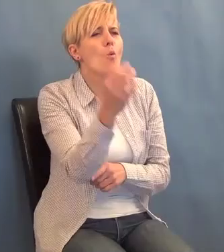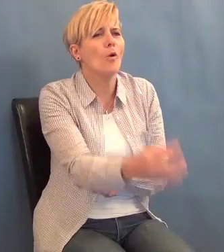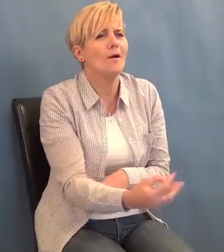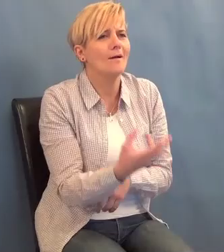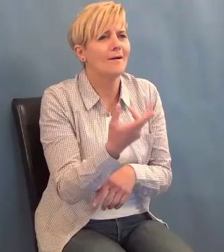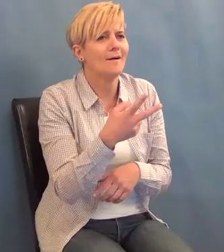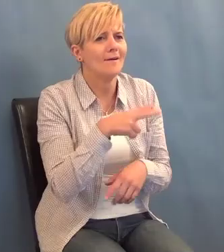Pociąg.